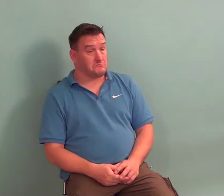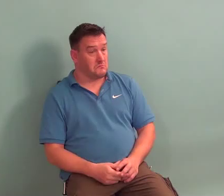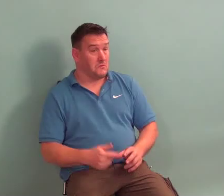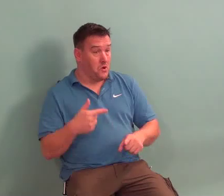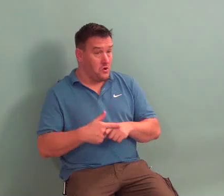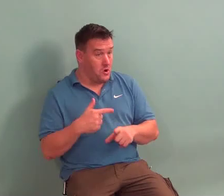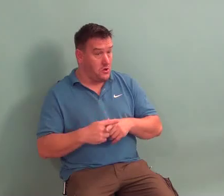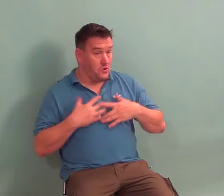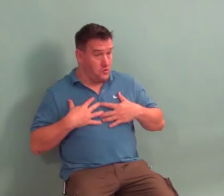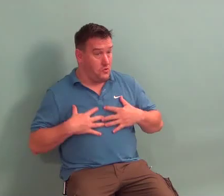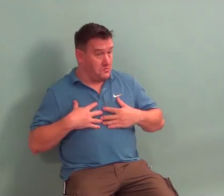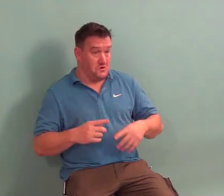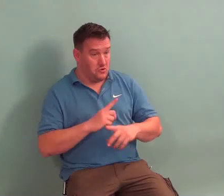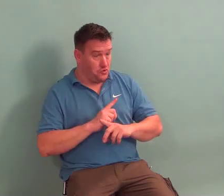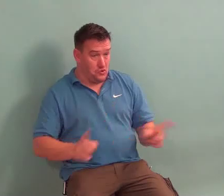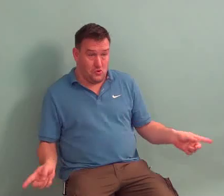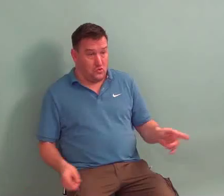Koniom nie wolno korzystać z prysznica.